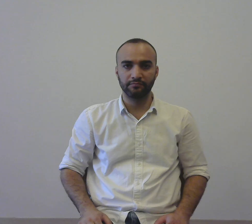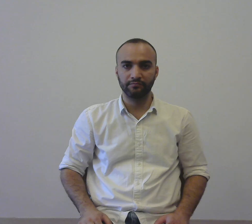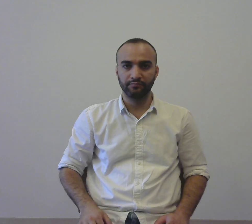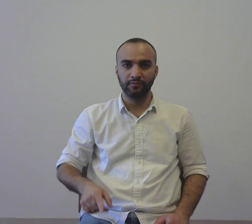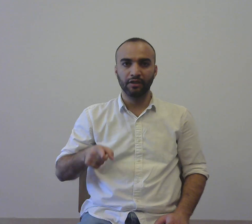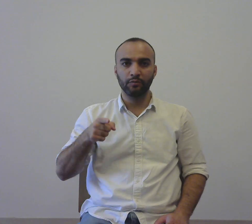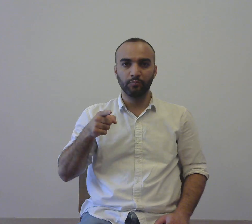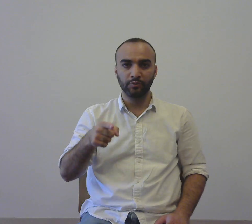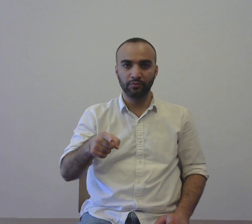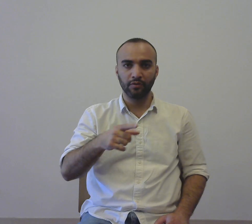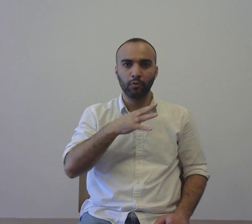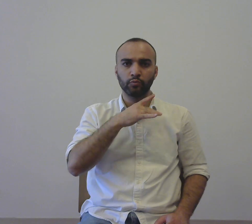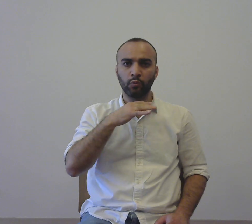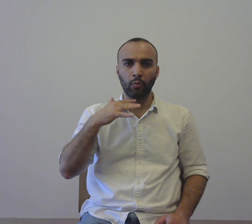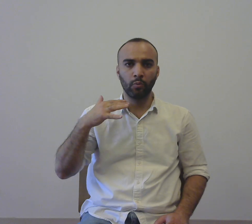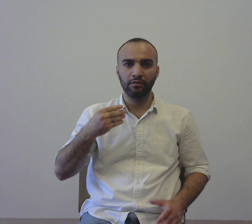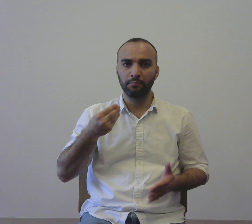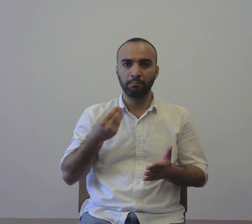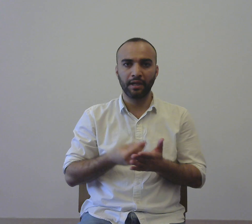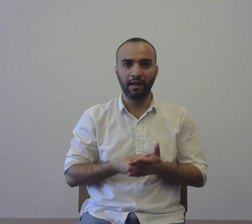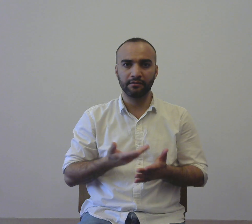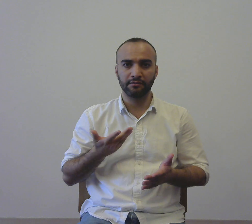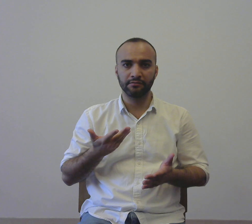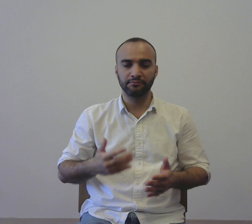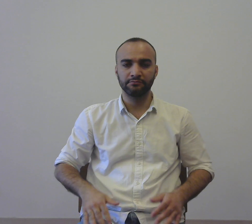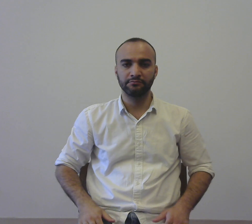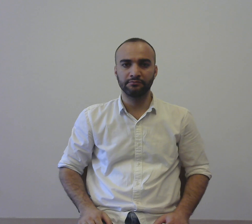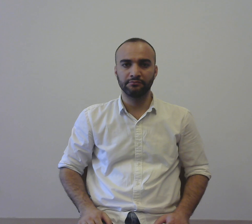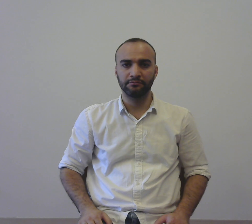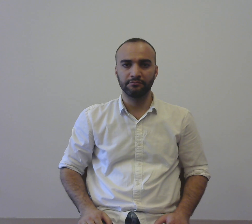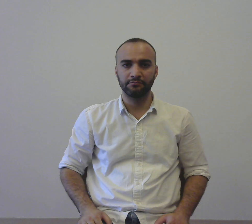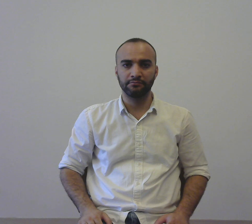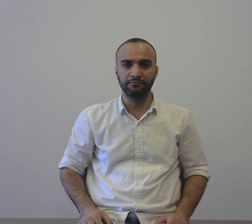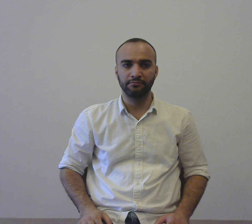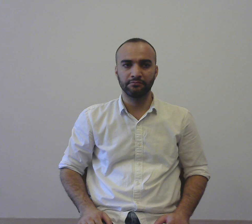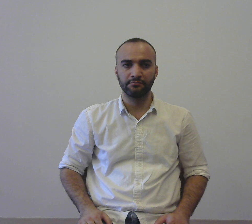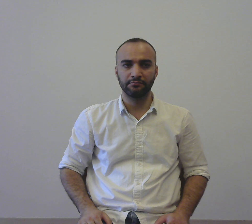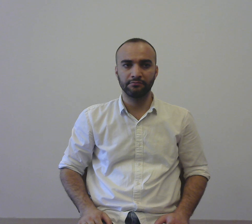Bu çox bahadır